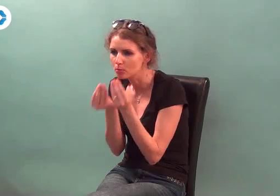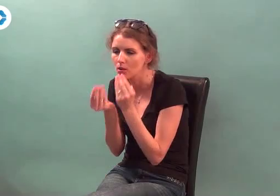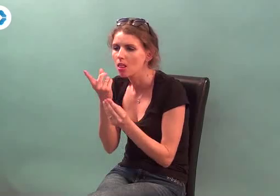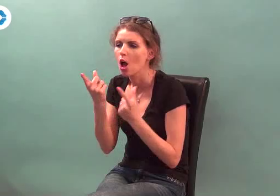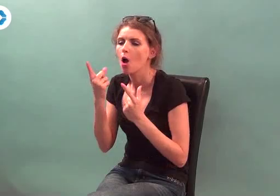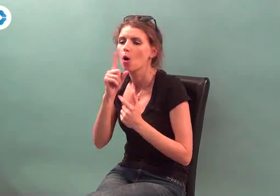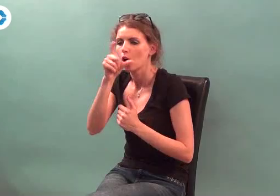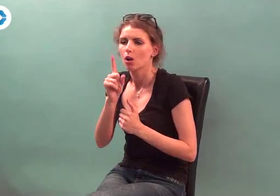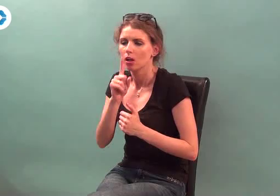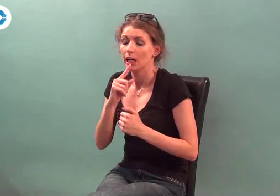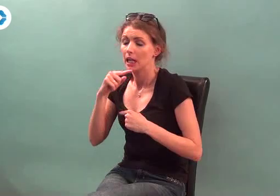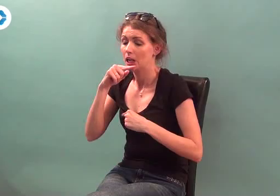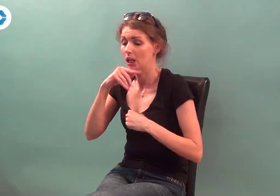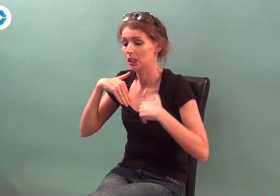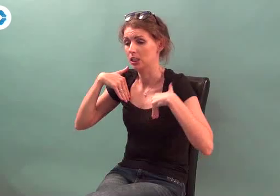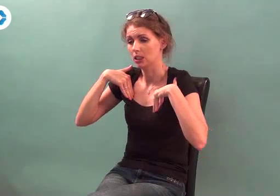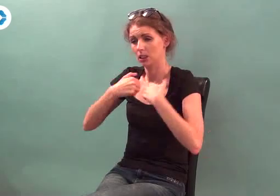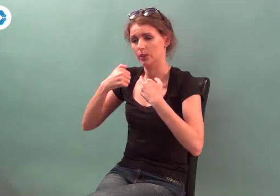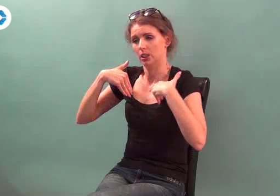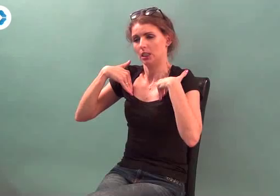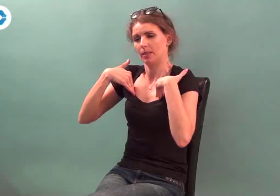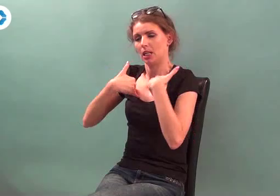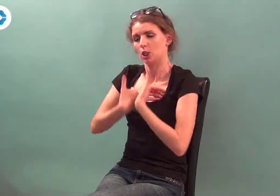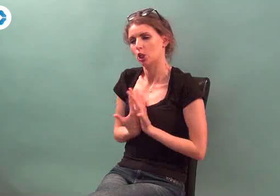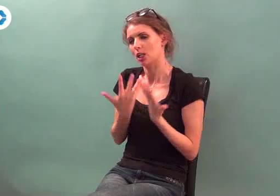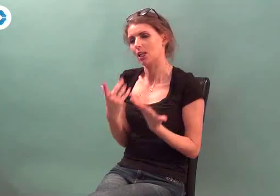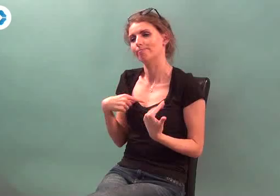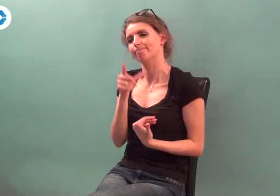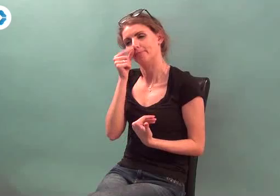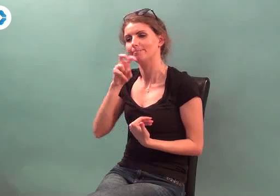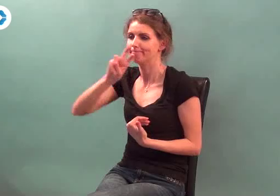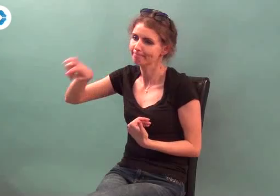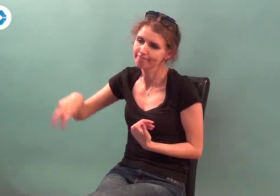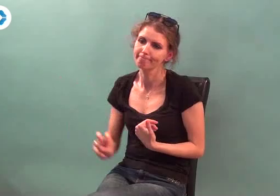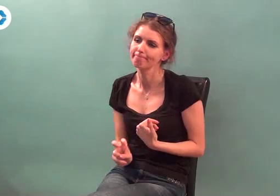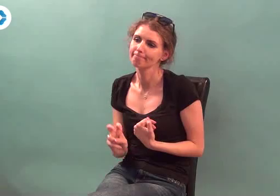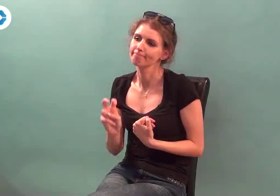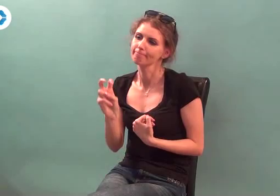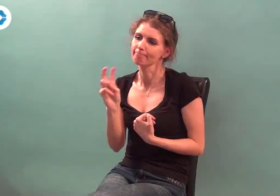Jedna osoba, to chłopak, jest zmęczony, bardzo zmęczony i bardzo śpiący, więc idzie i jedzie windą na górę.